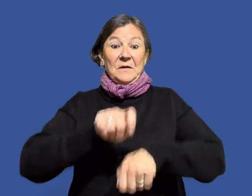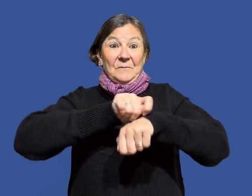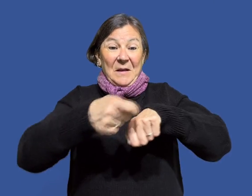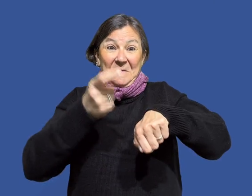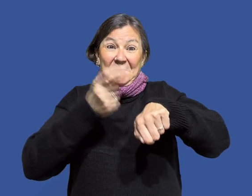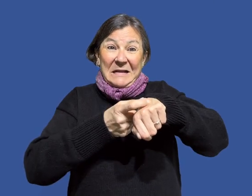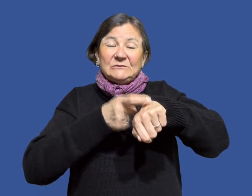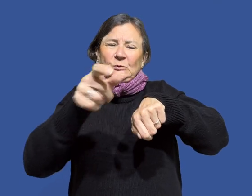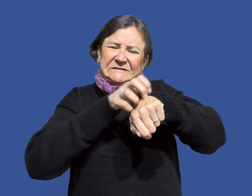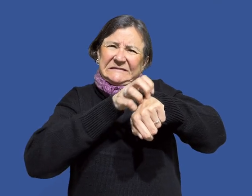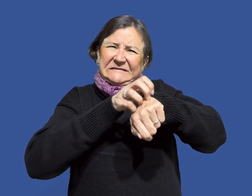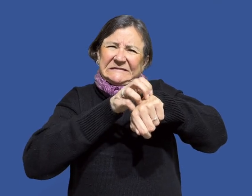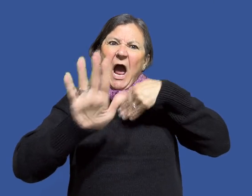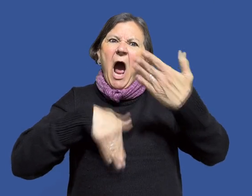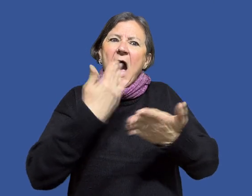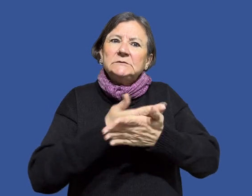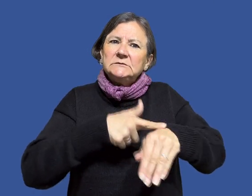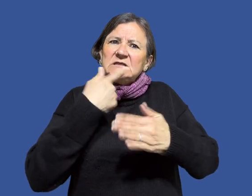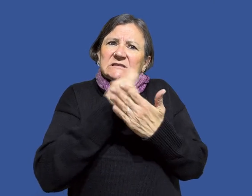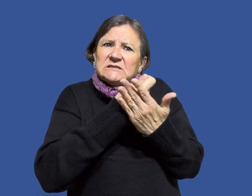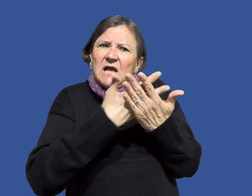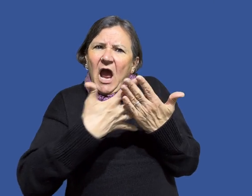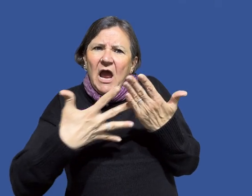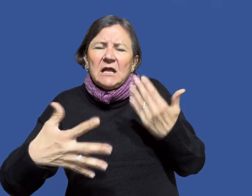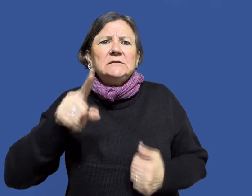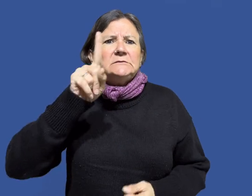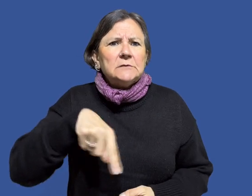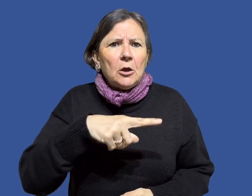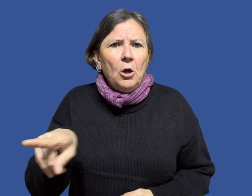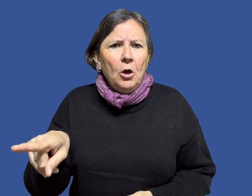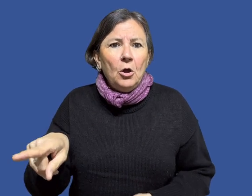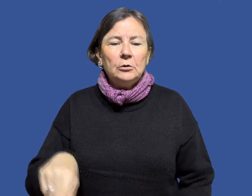Et grates la taca de la pell fins que sagna?